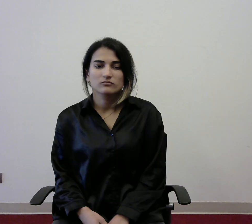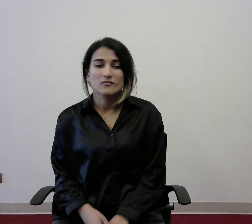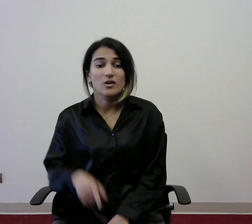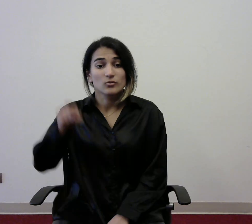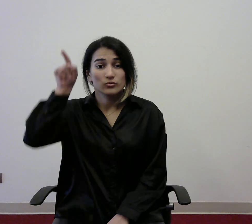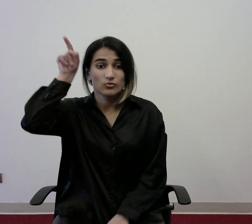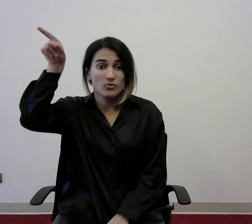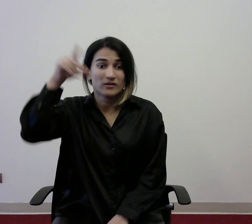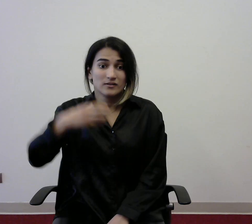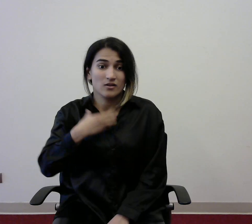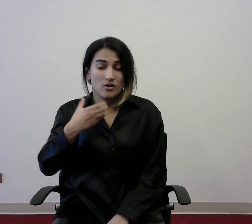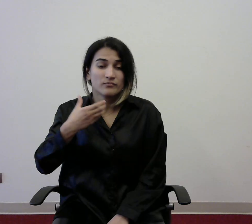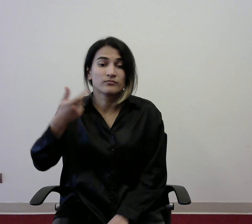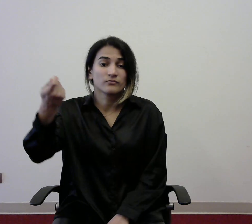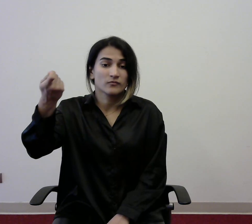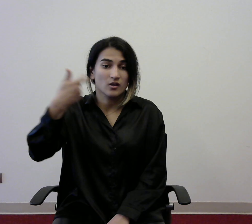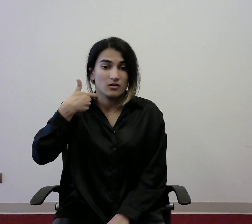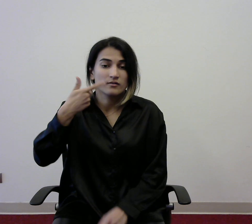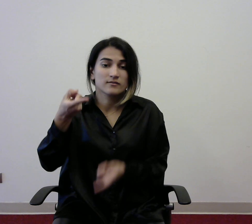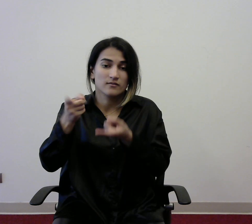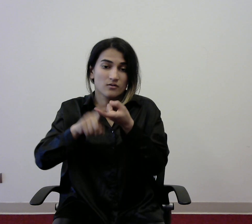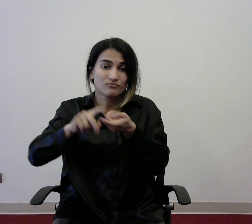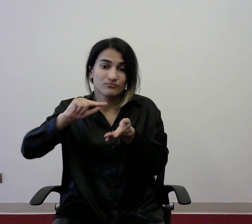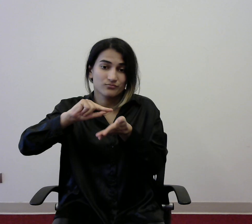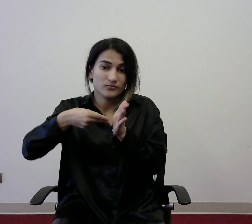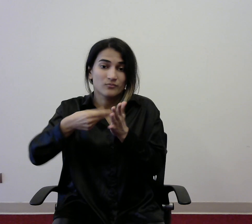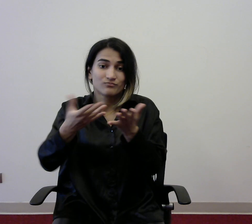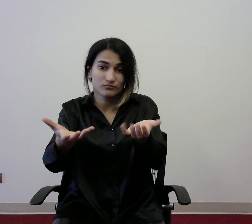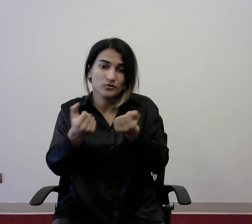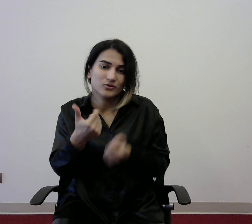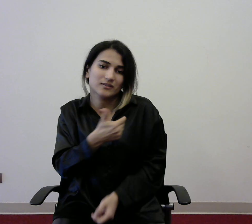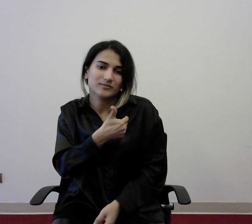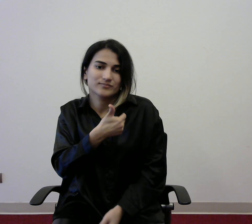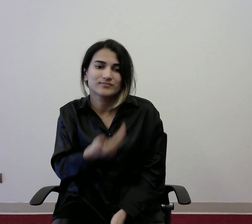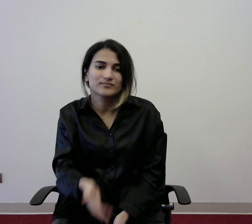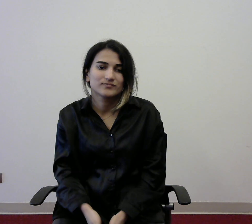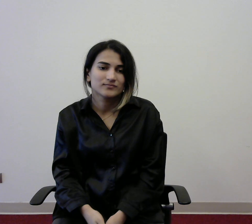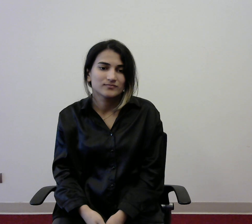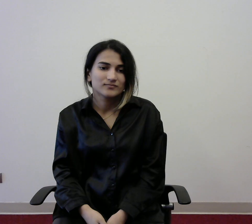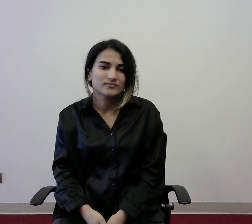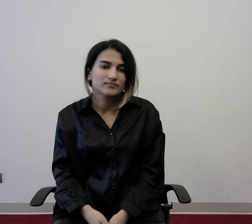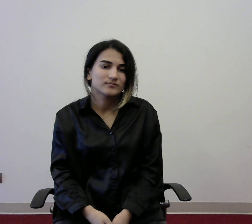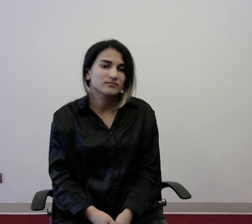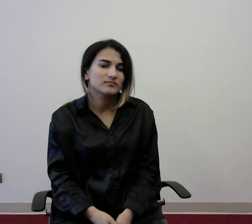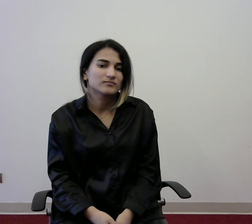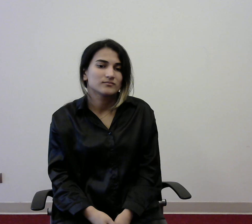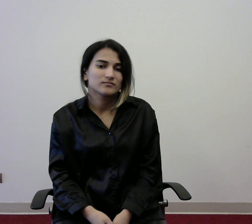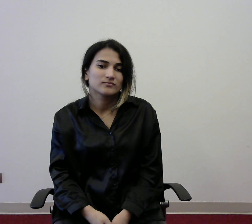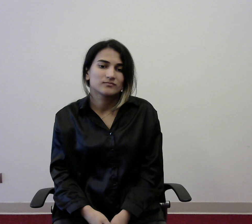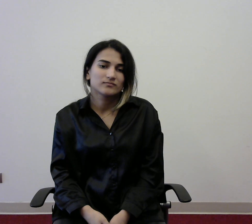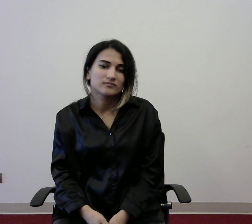O sosial müavinət ilə bağlı arayış almaq istəyir